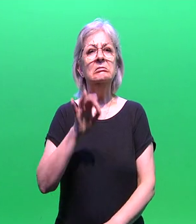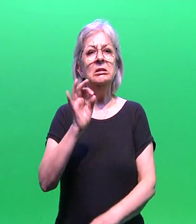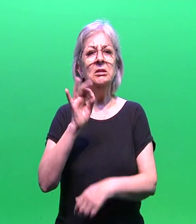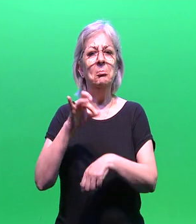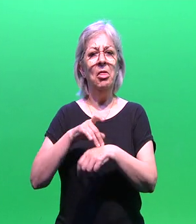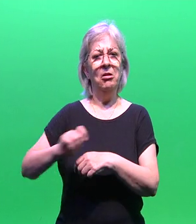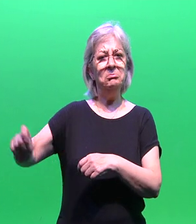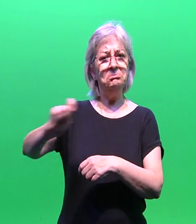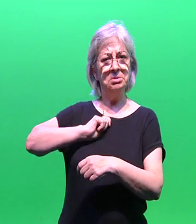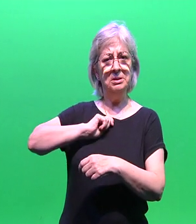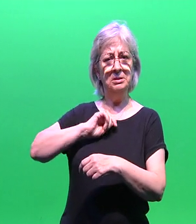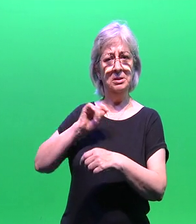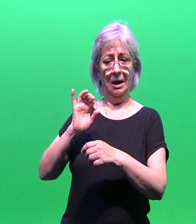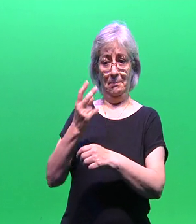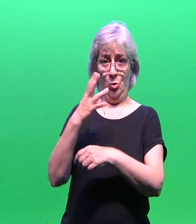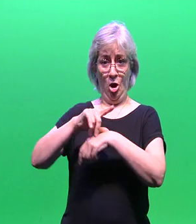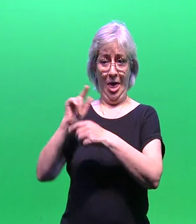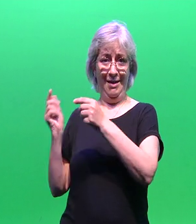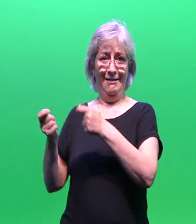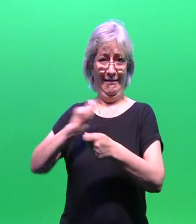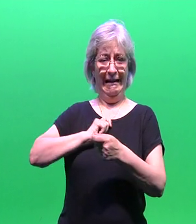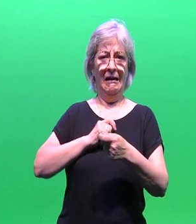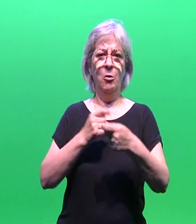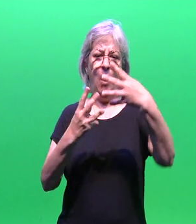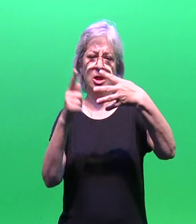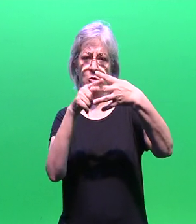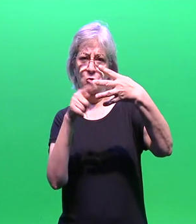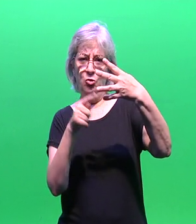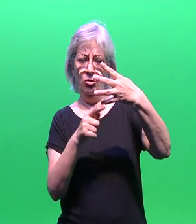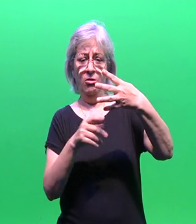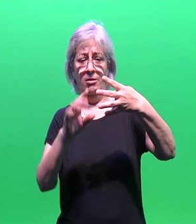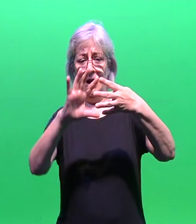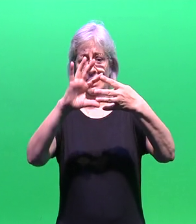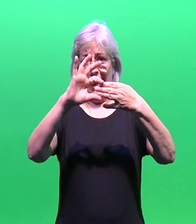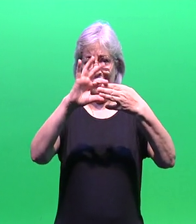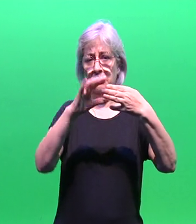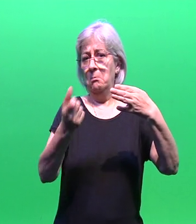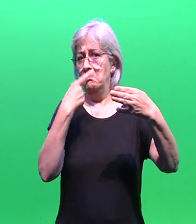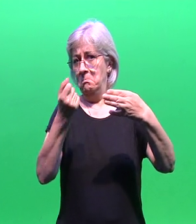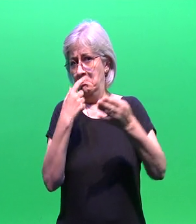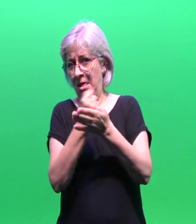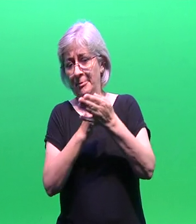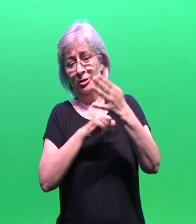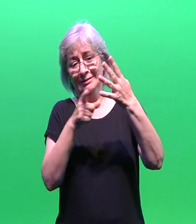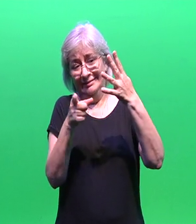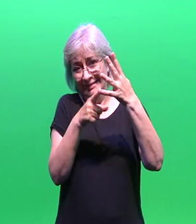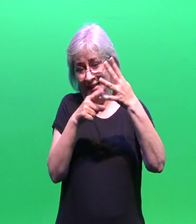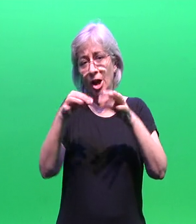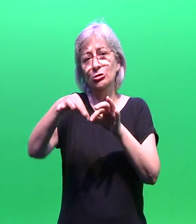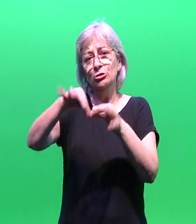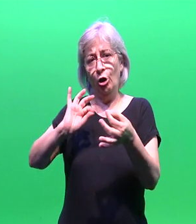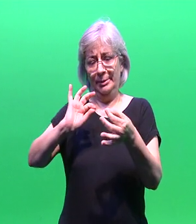En vint-i-quatre hores el metge m'ha donat quatre coses, les tres primeres són pastilles, i la quarta són uns sobres.